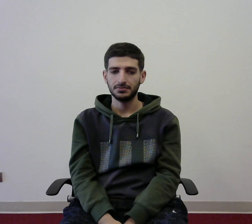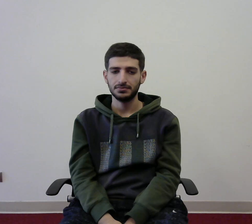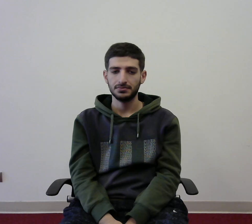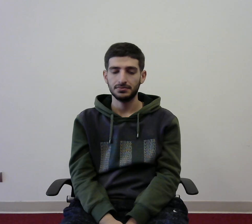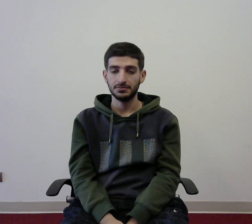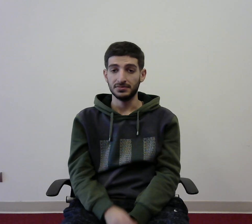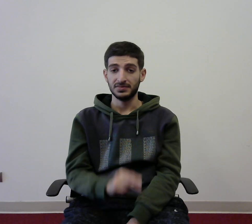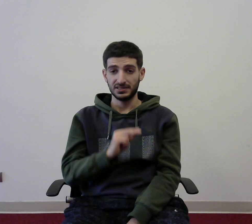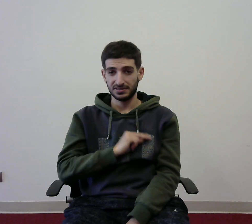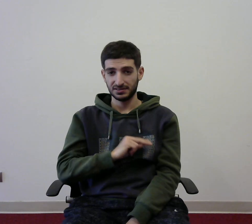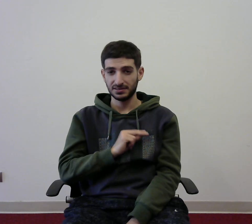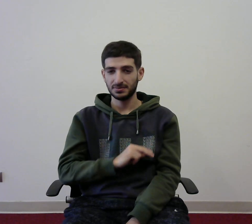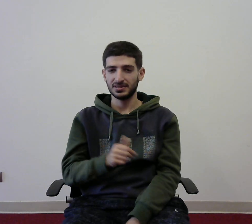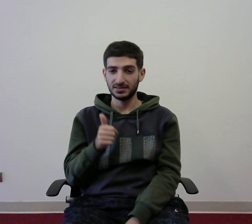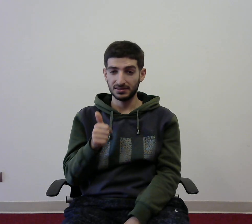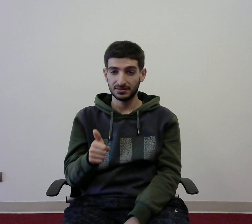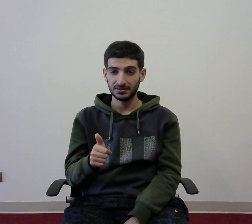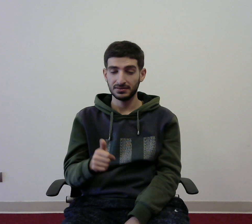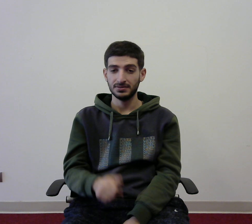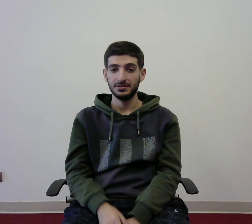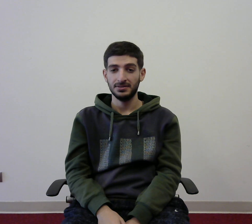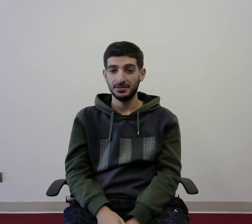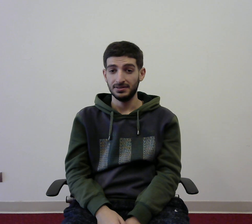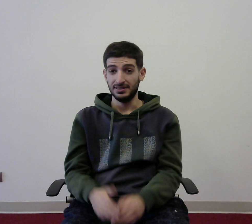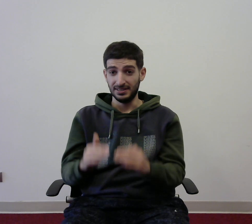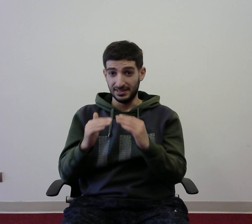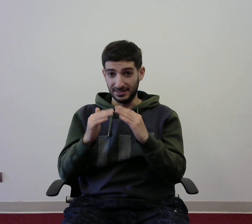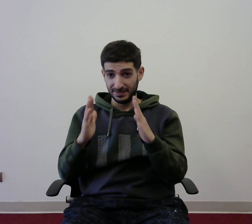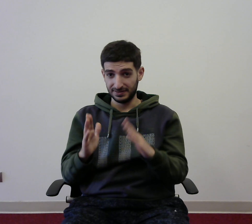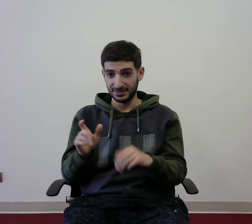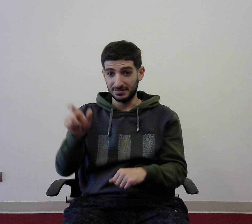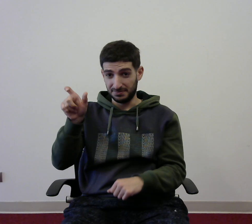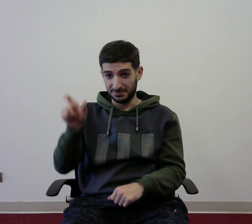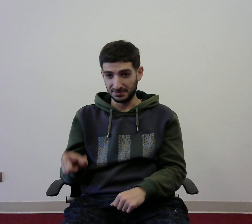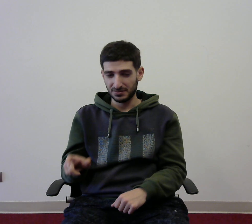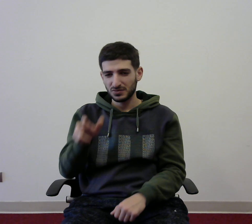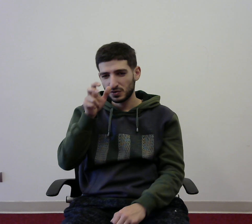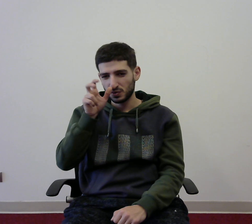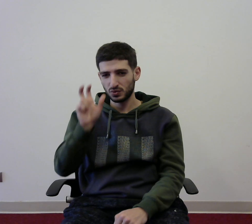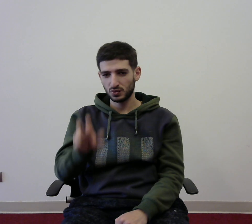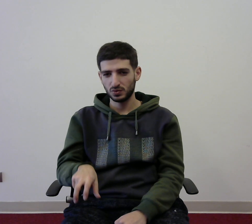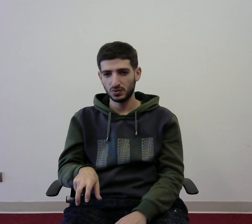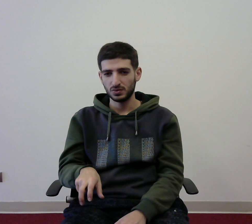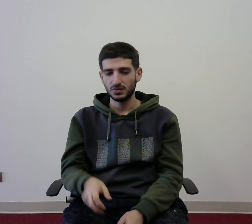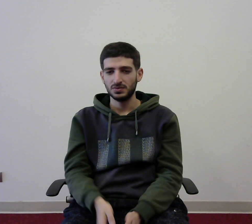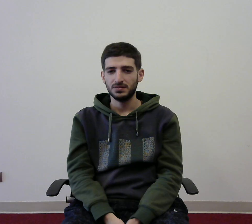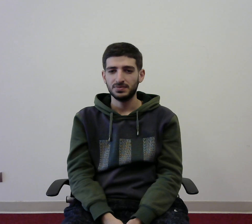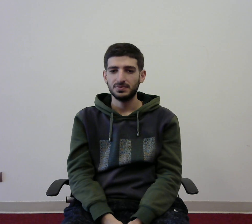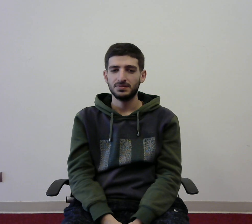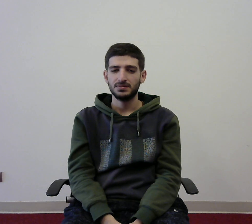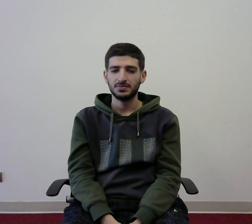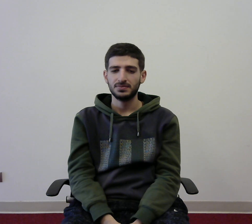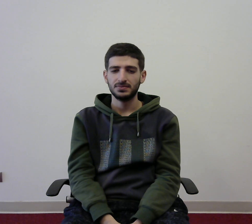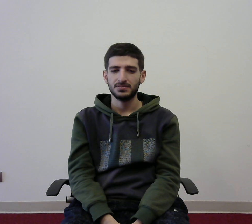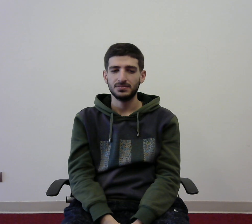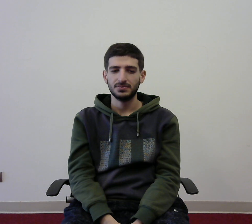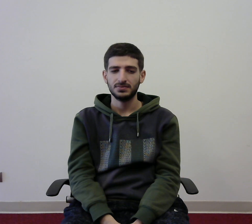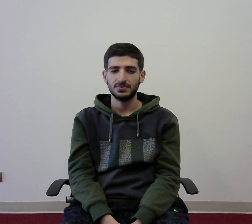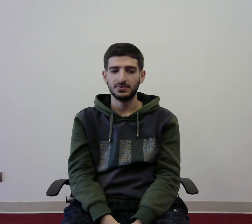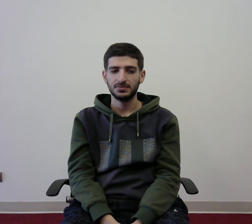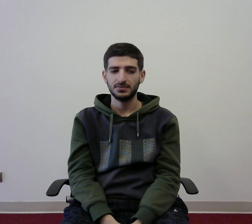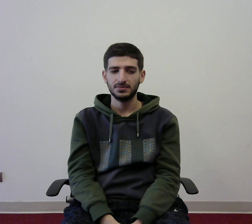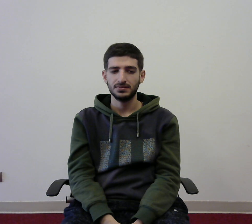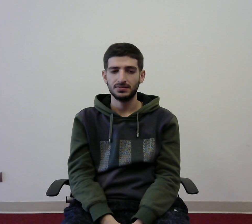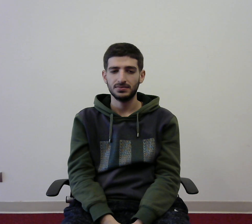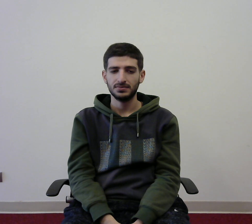İşləmək yaxşıdır, evdə adam darıxır